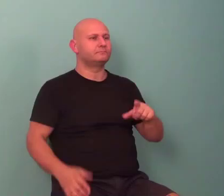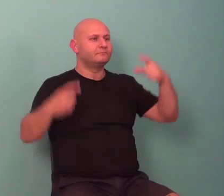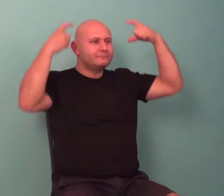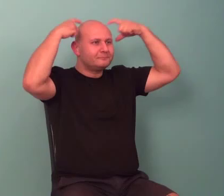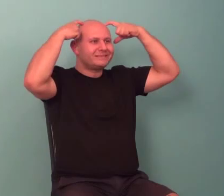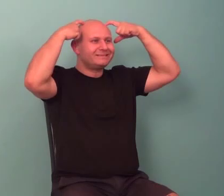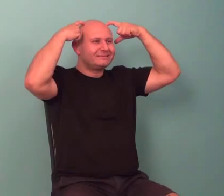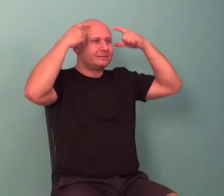Myszka Miki.